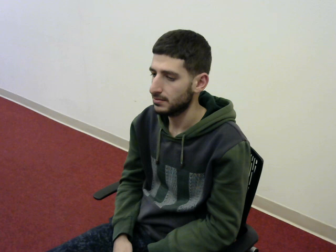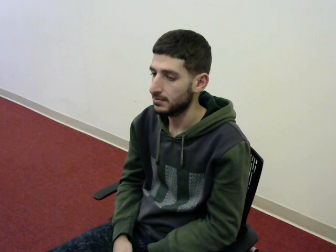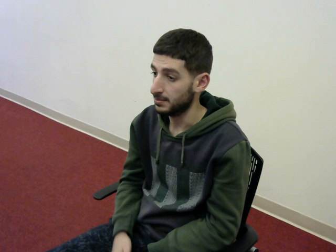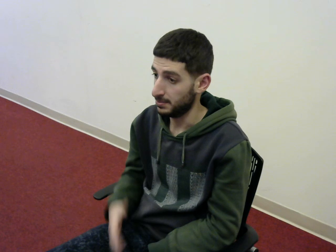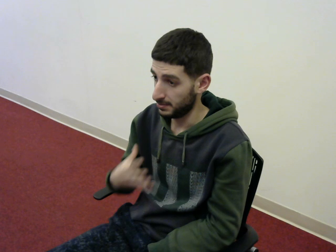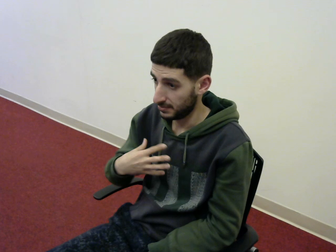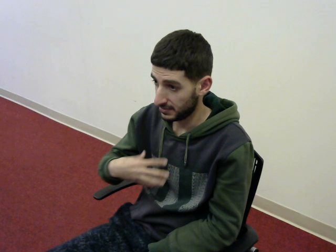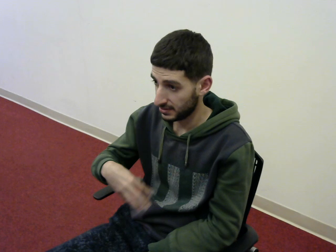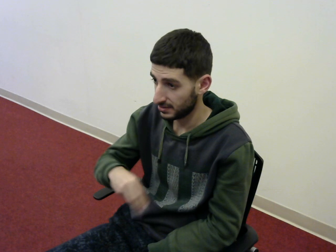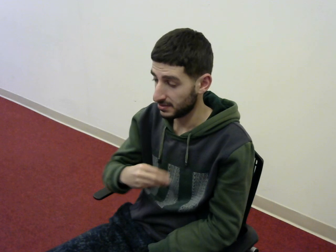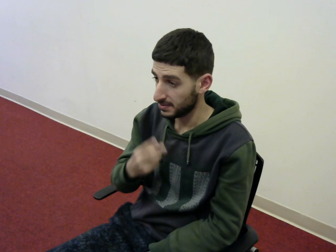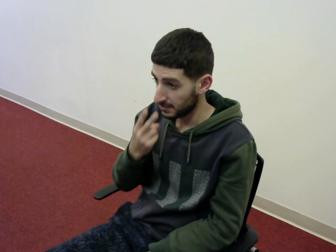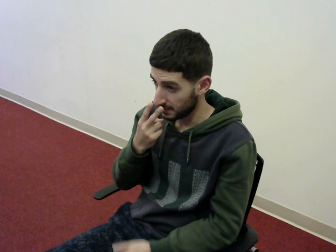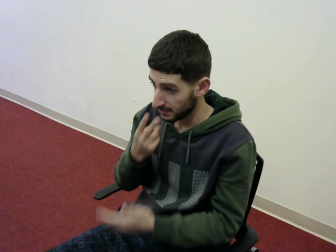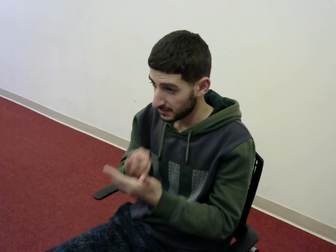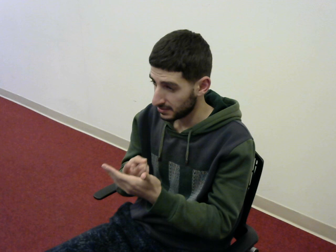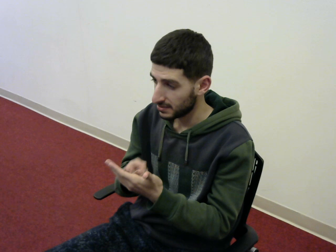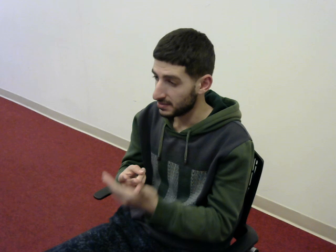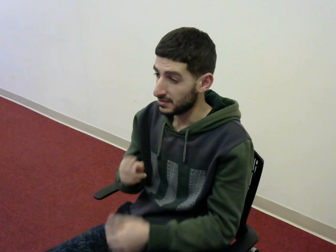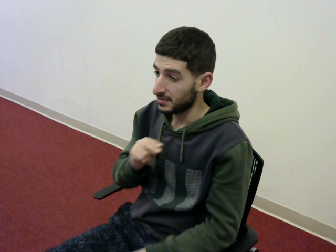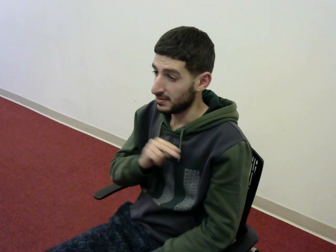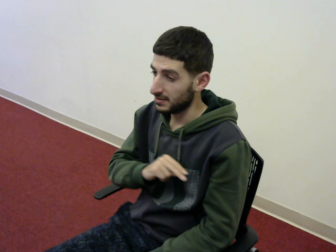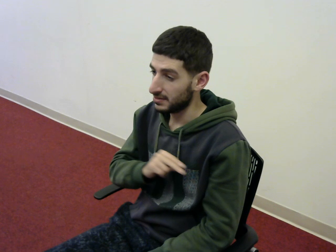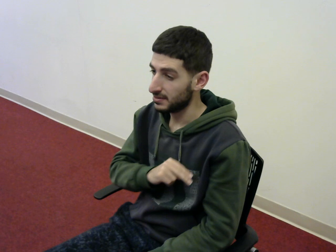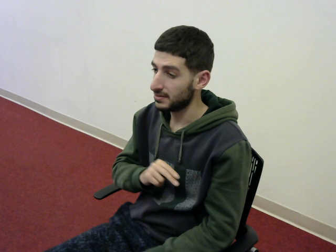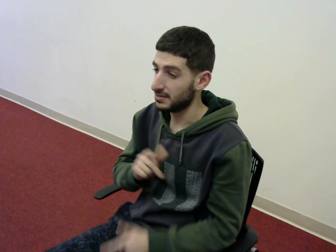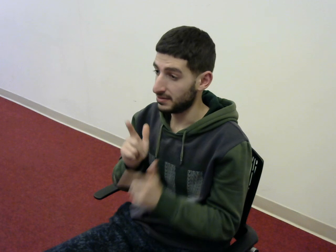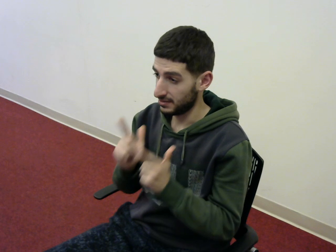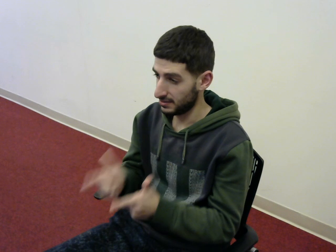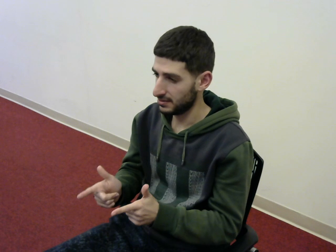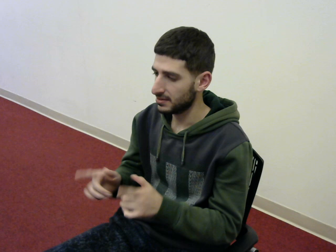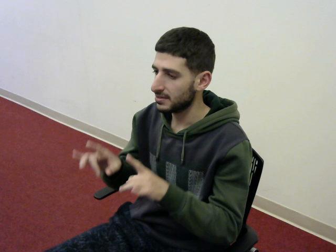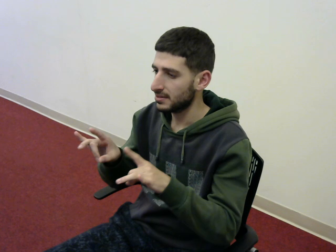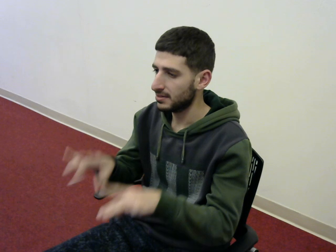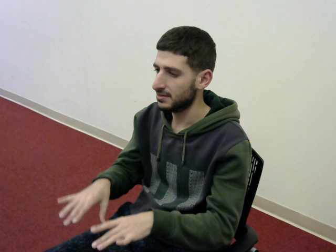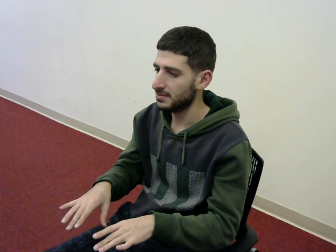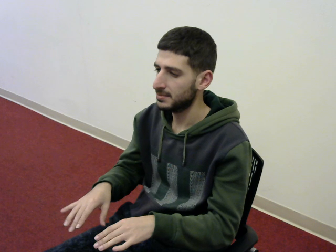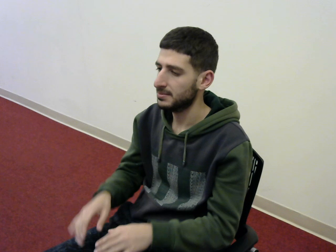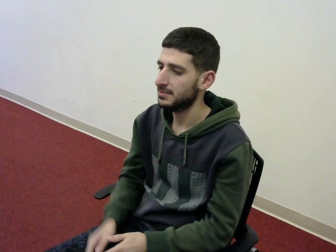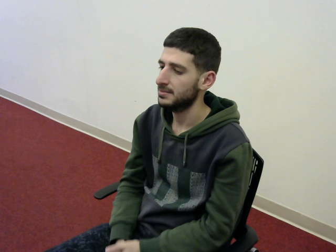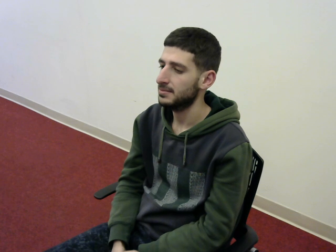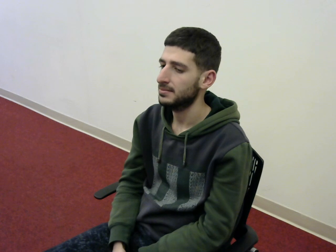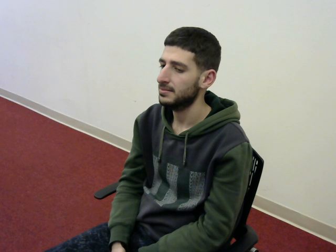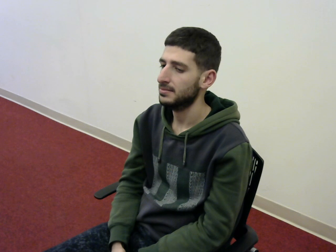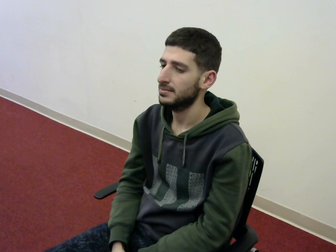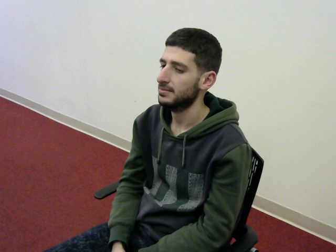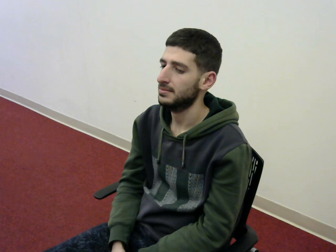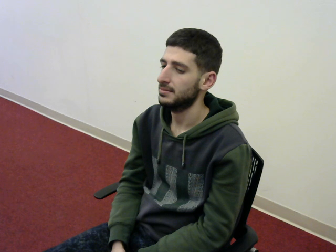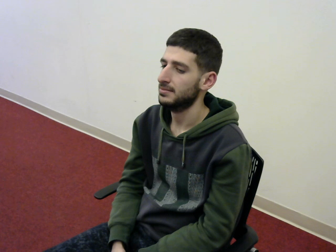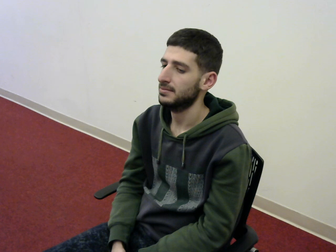Biz göstərilən işdən razı qaldıq